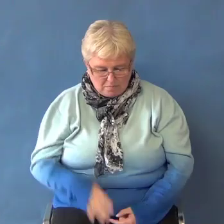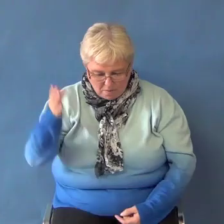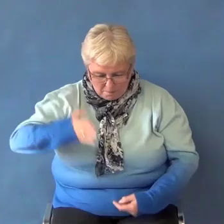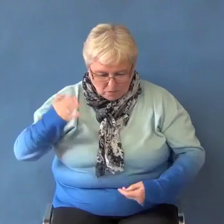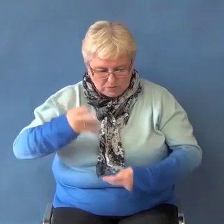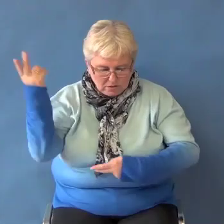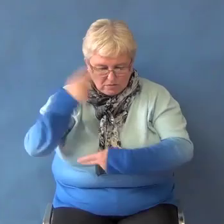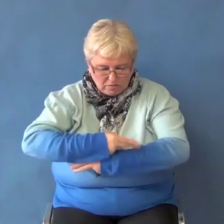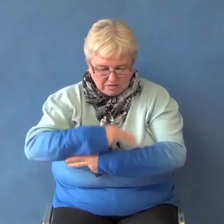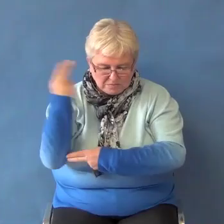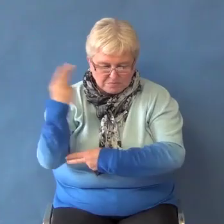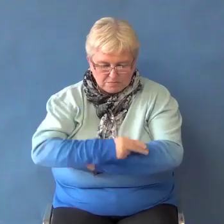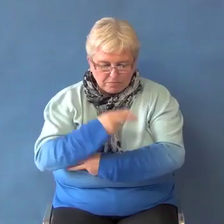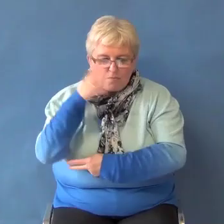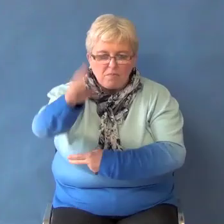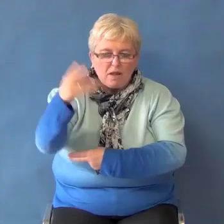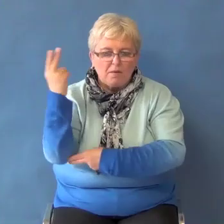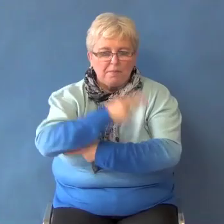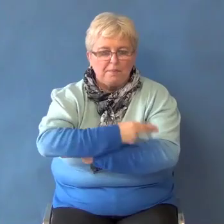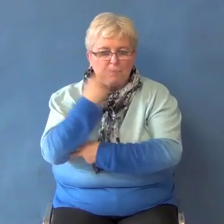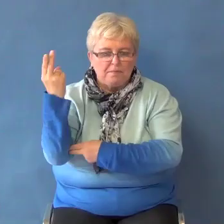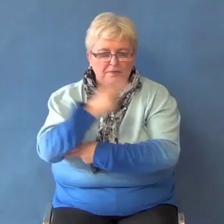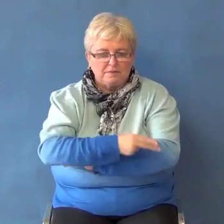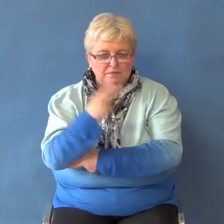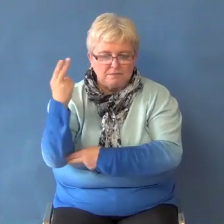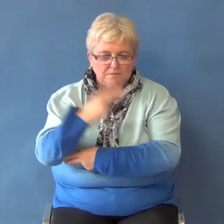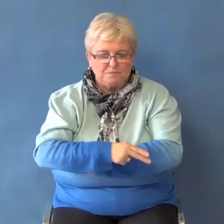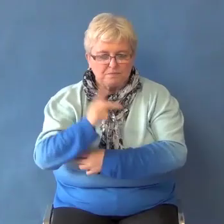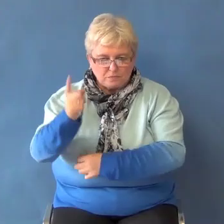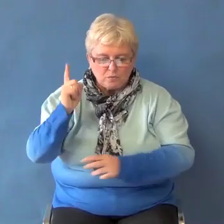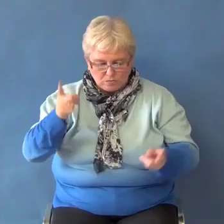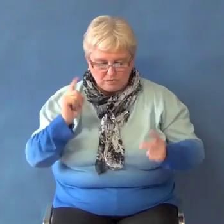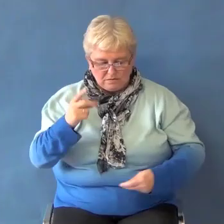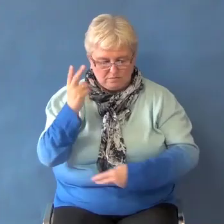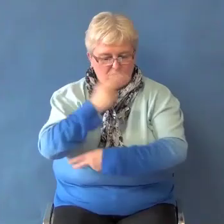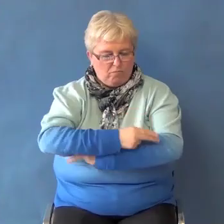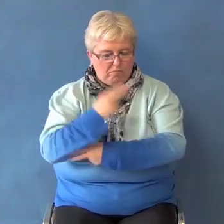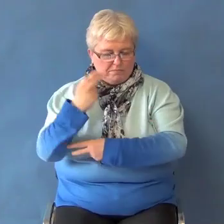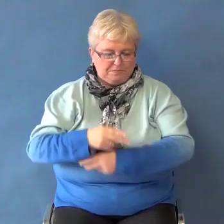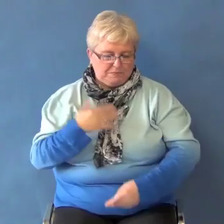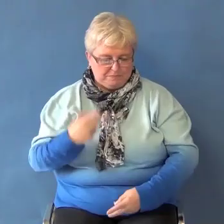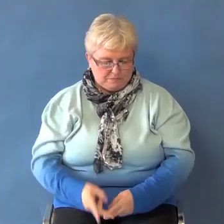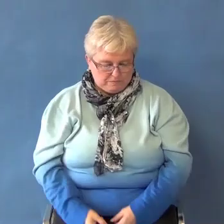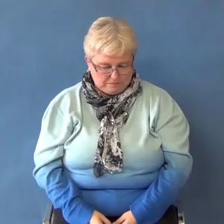Nie ma szlabanu przed torami kolejowymi, trzeba przed nimi uważać.